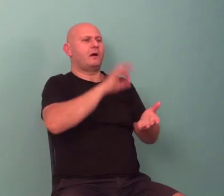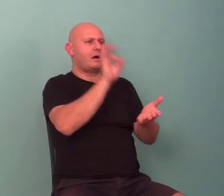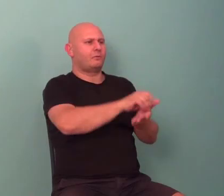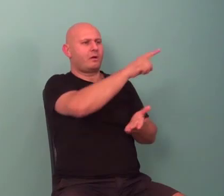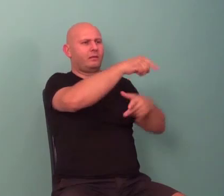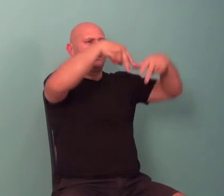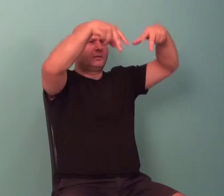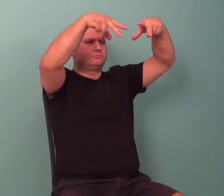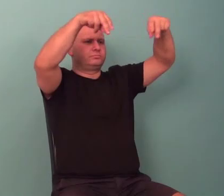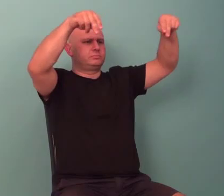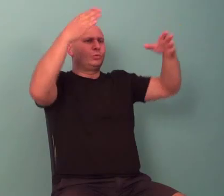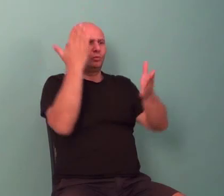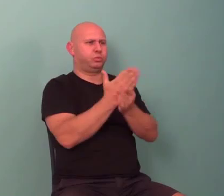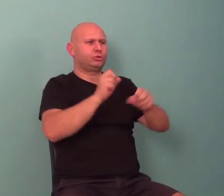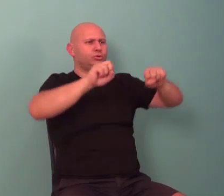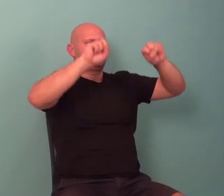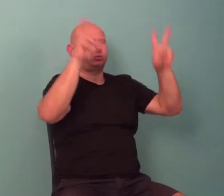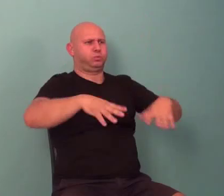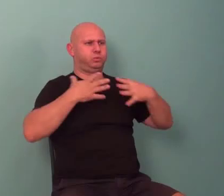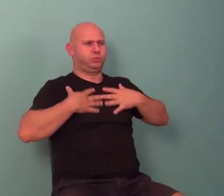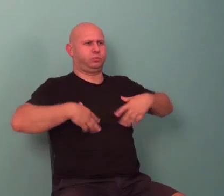Nagle widać ubrania rozwieszone na sznurze, już suche.